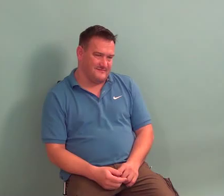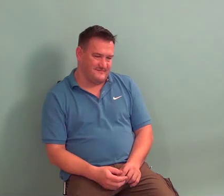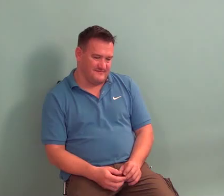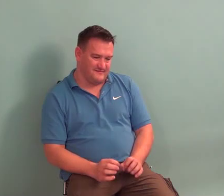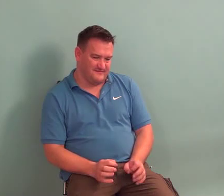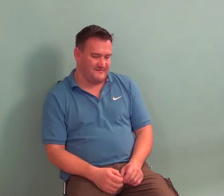Dobrze.